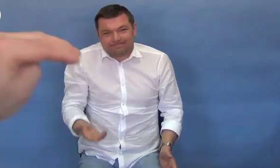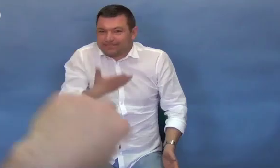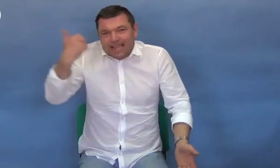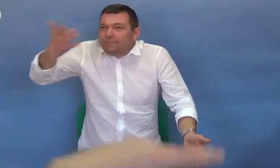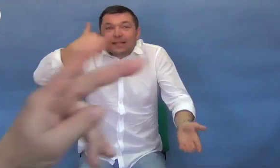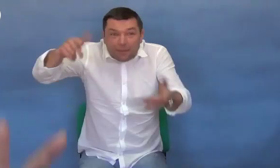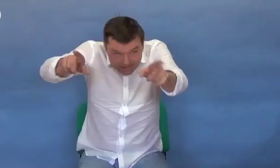Nie ma znaku.